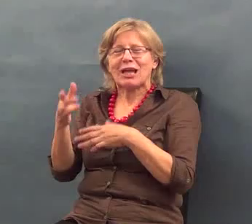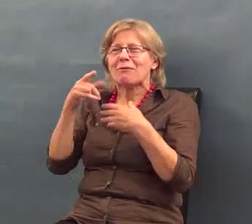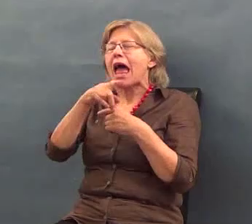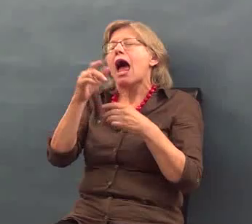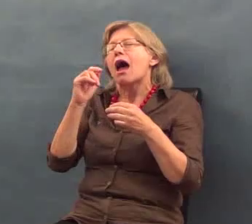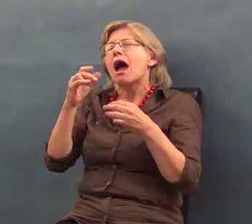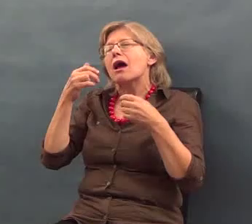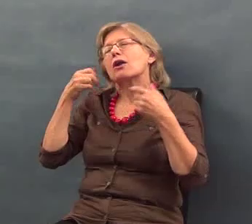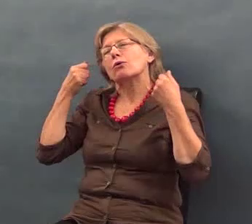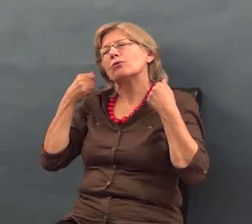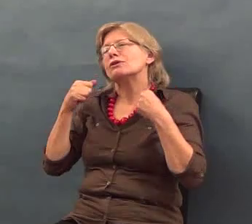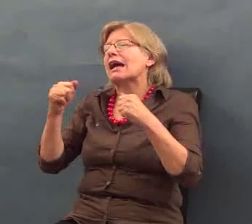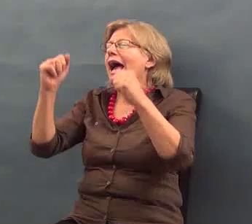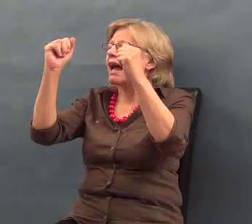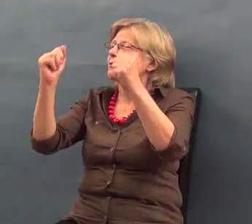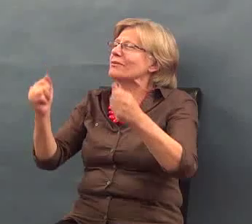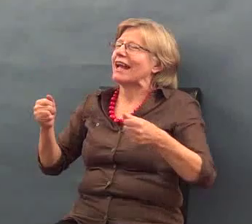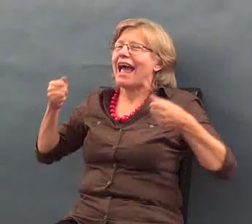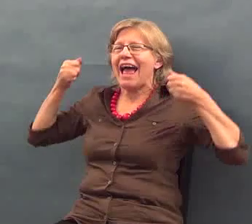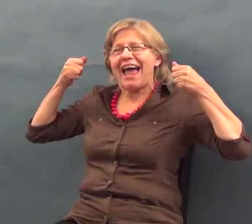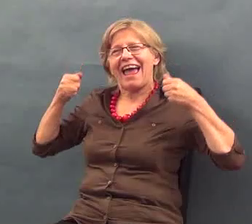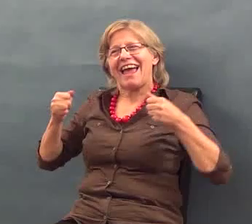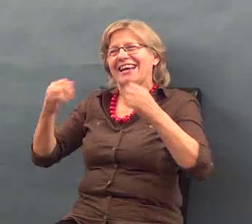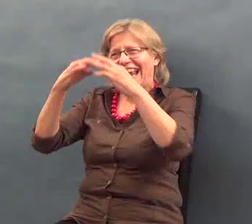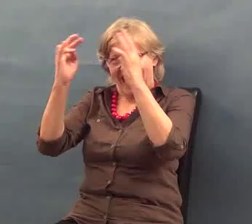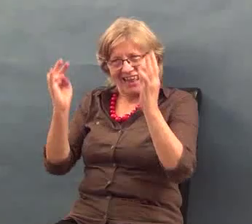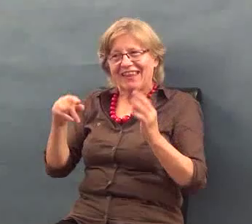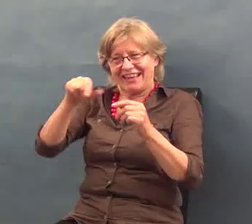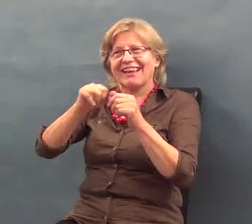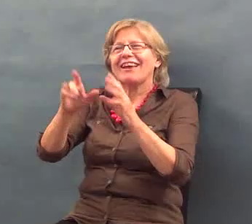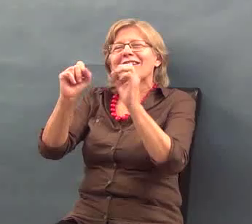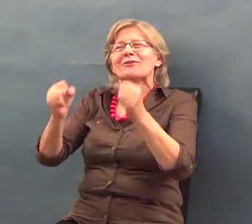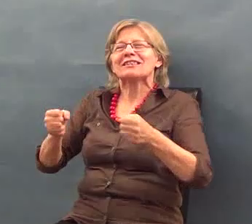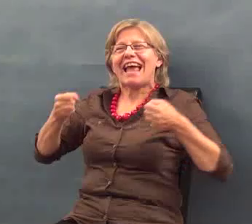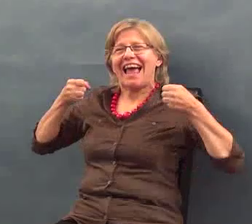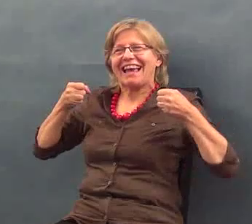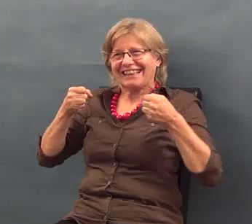W klatce była huśtawka.